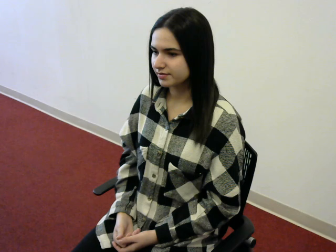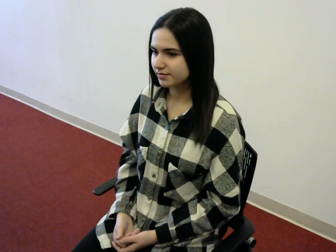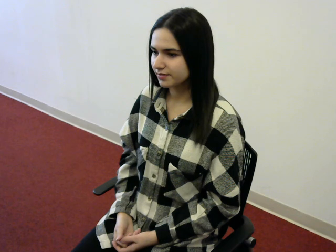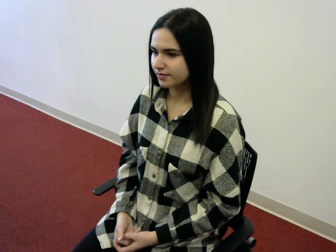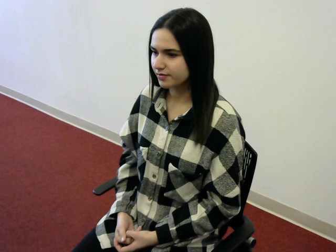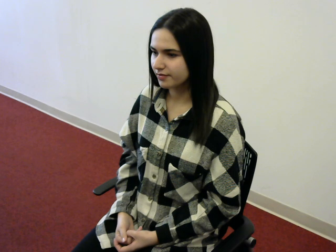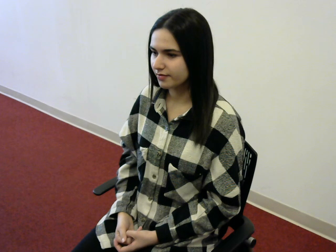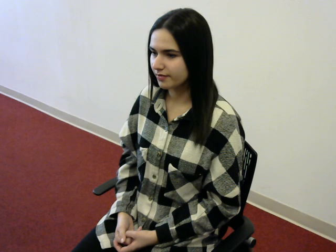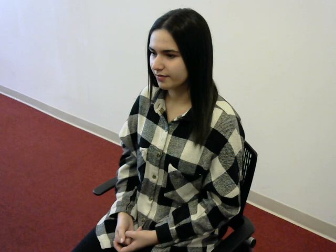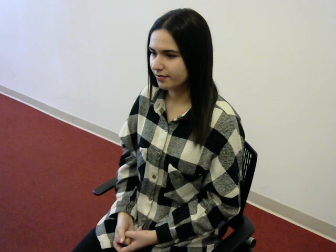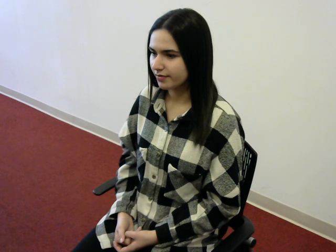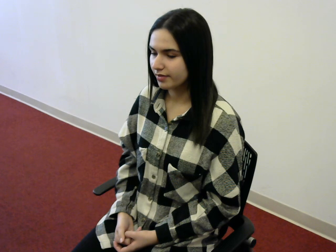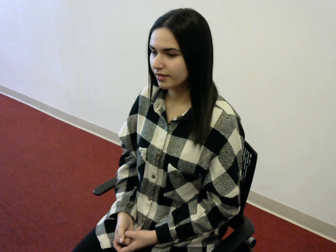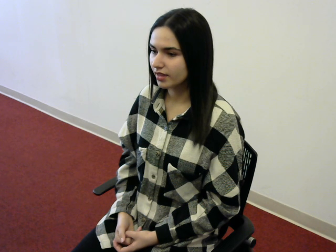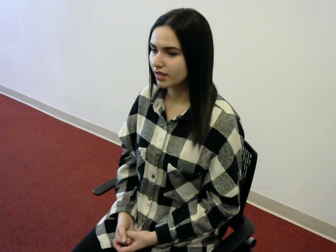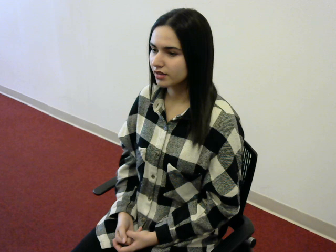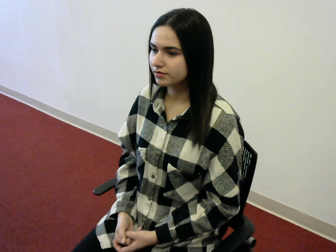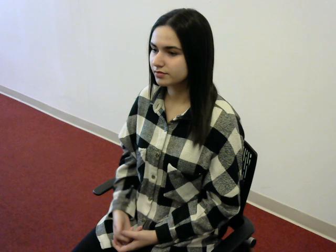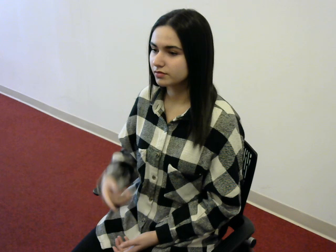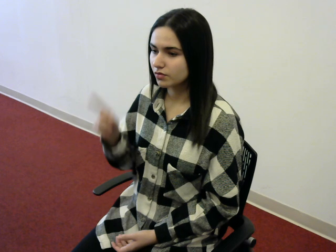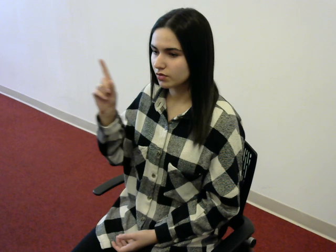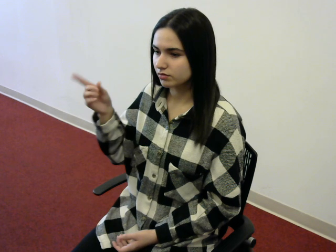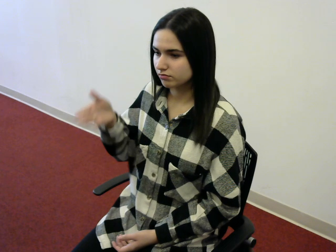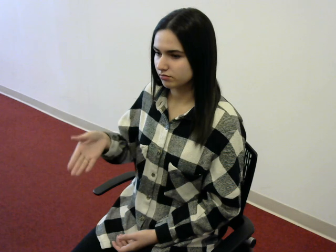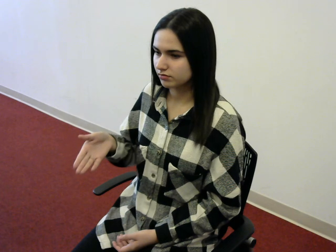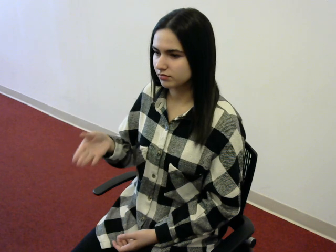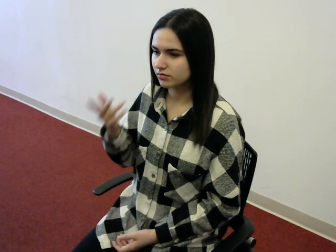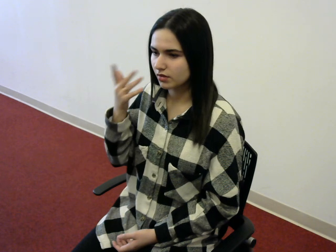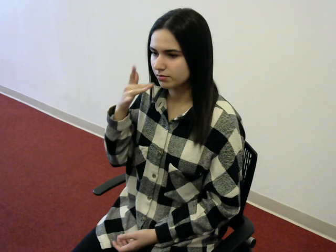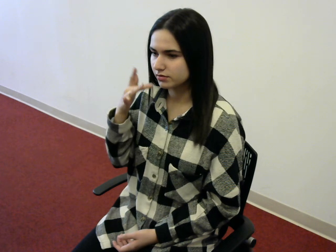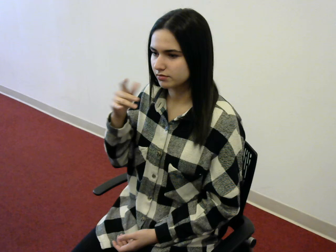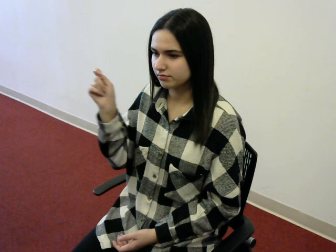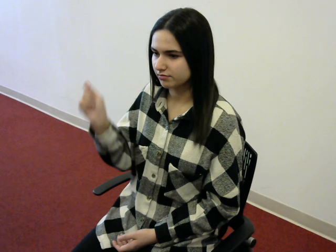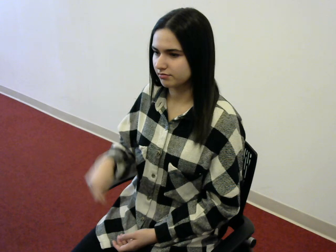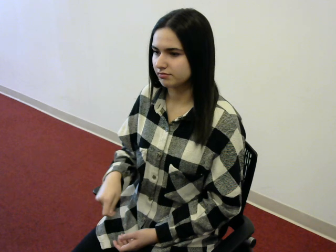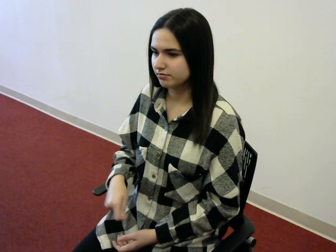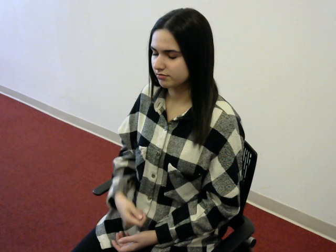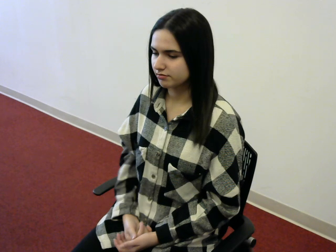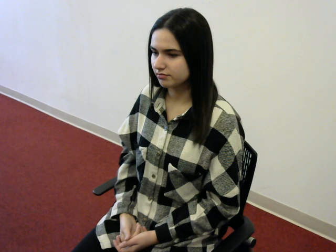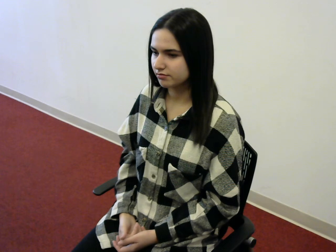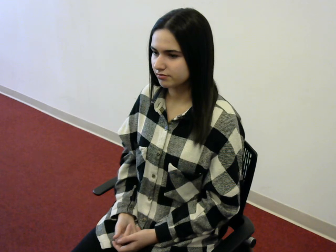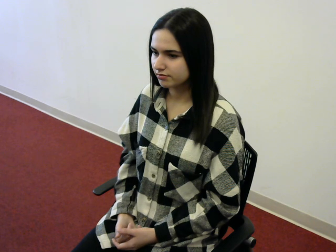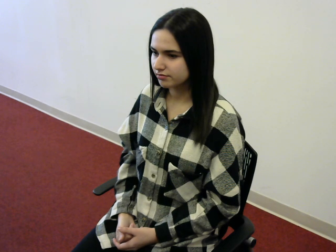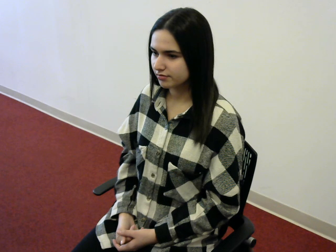O bura Amerikadan gəlib